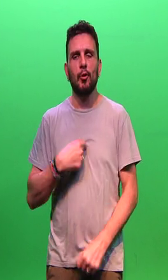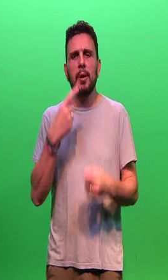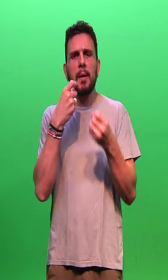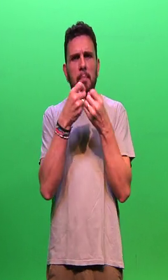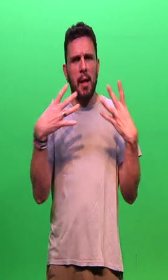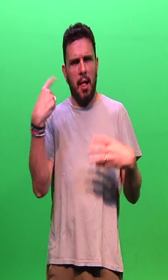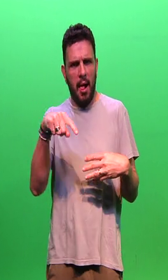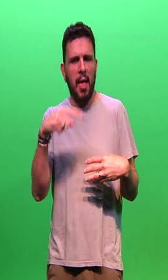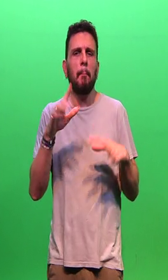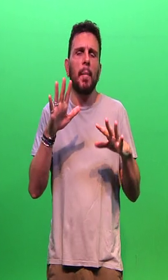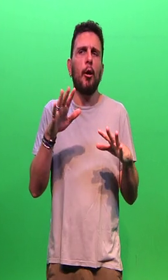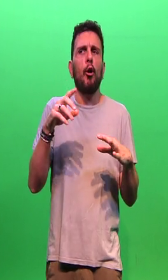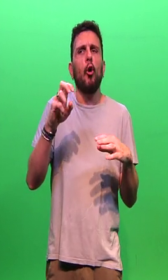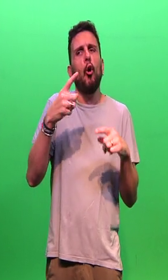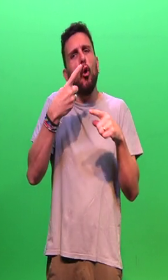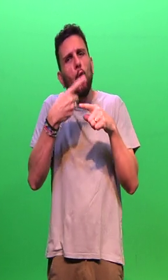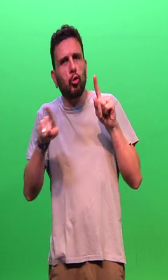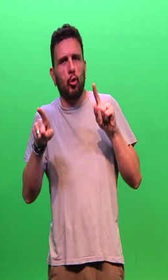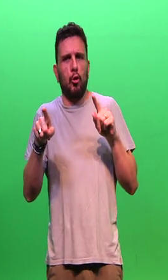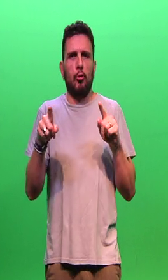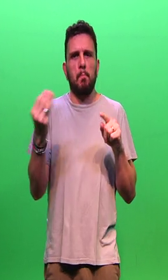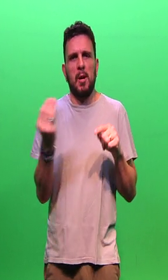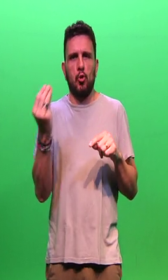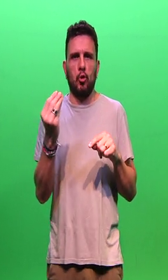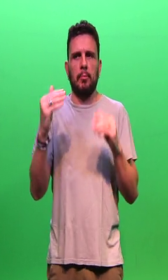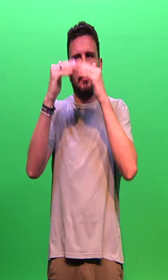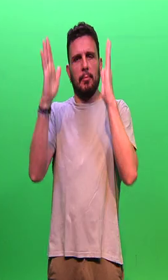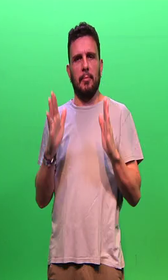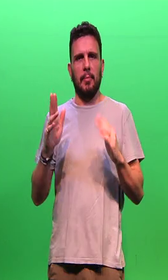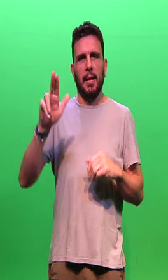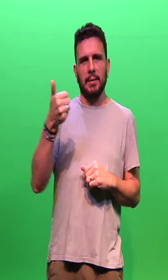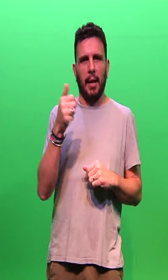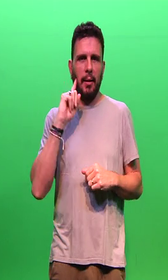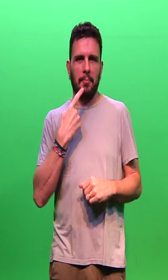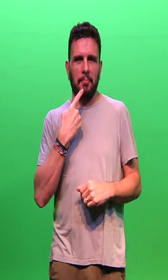Tinc correu electrònic, però prefereixo fer servir un altre, el de l'entitat Casal de Sords.